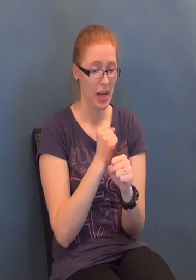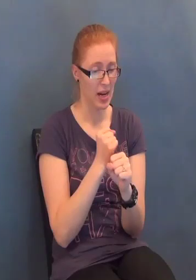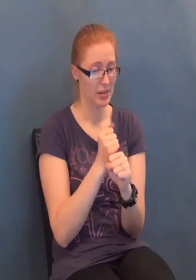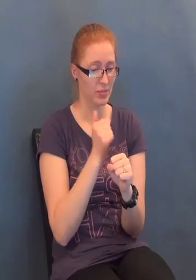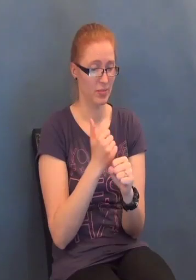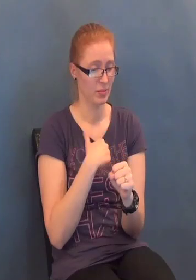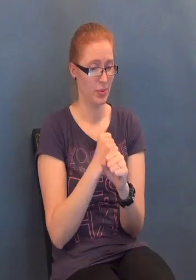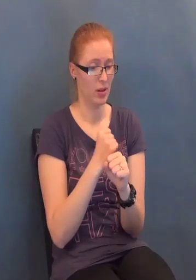Pracuję, nie mogę.